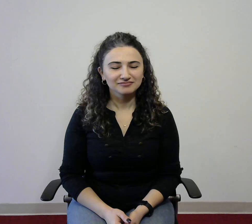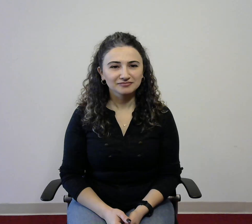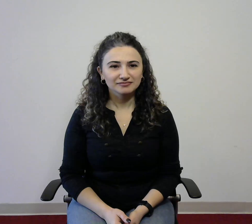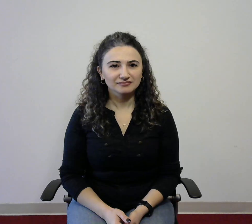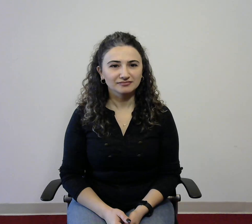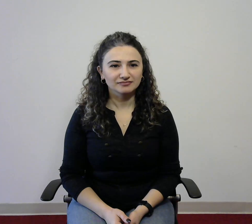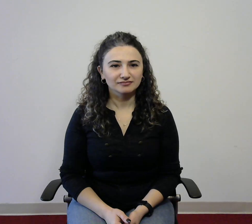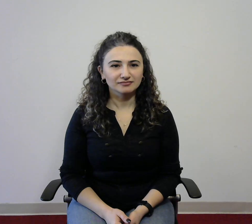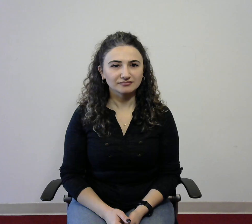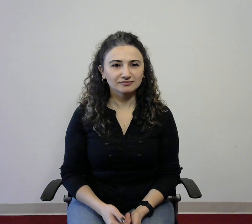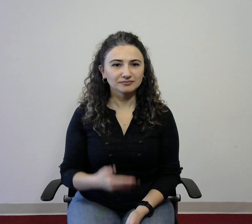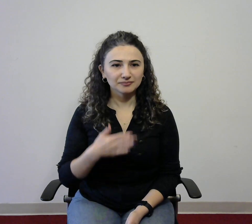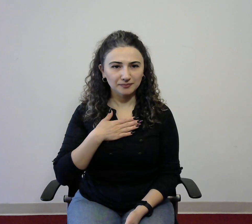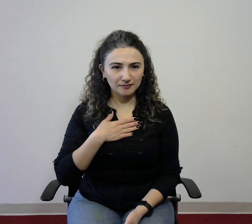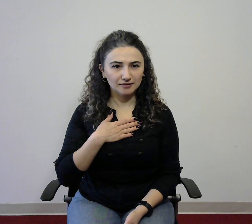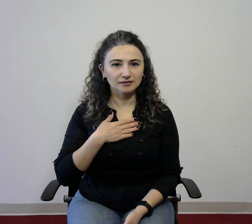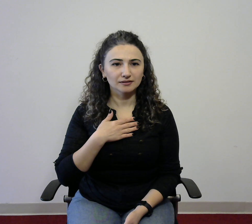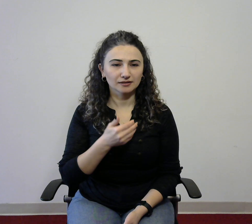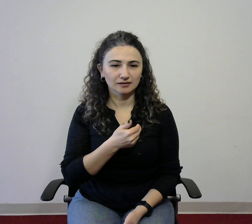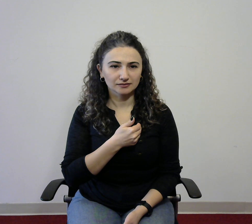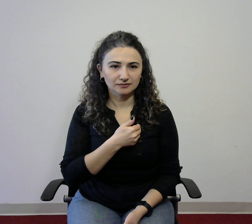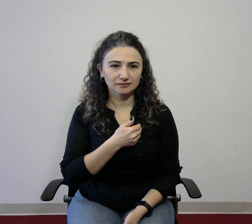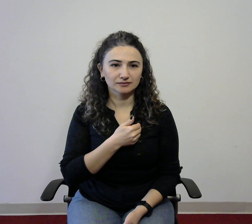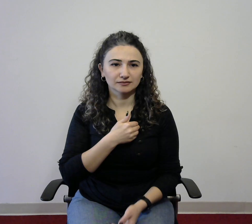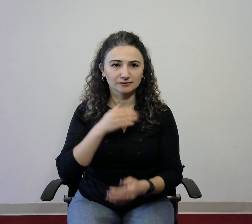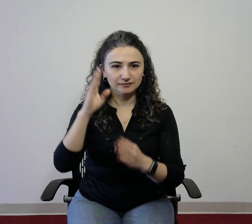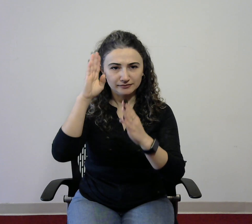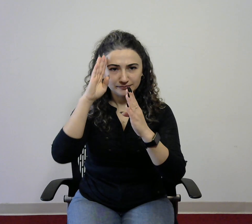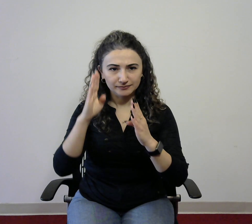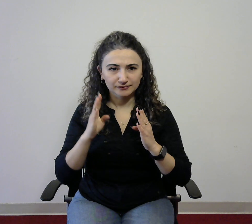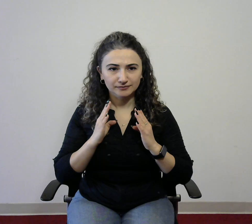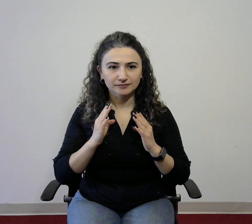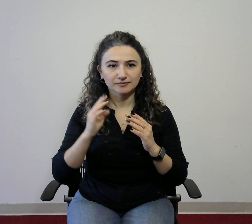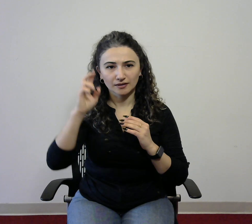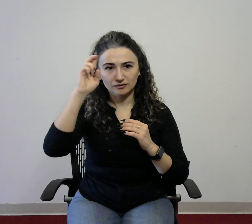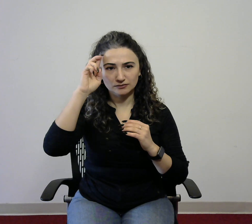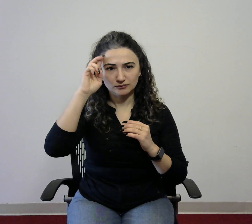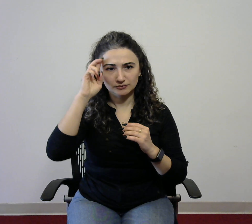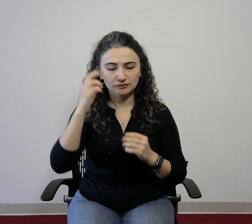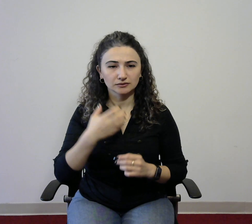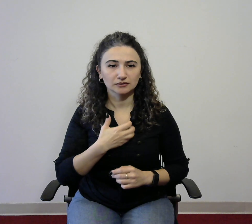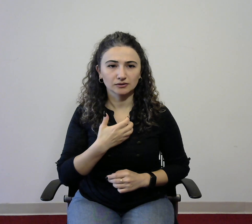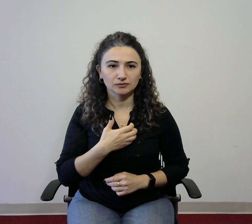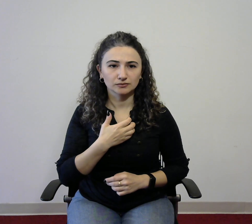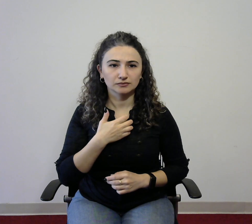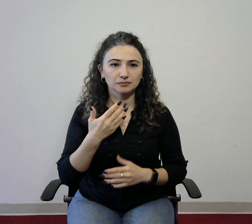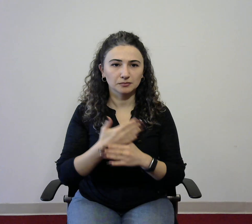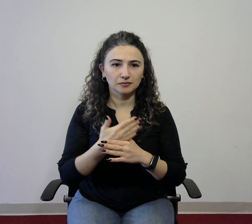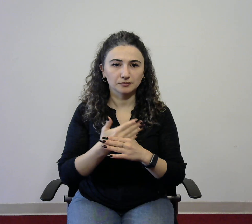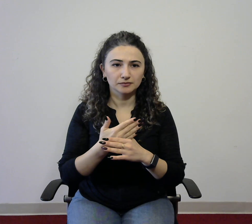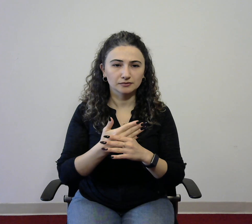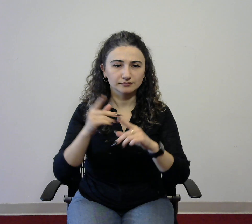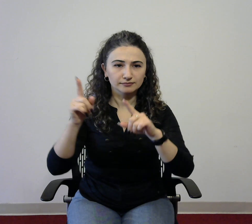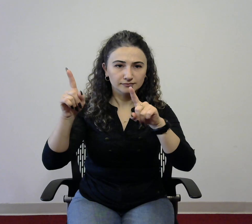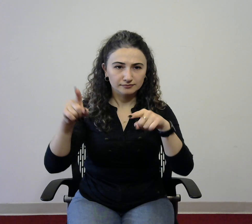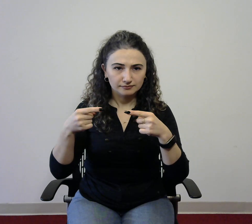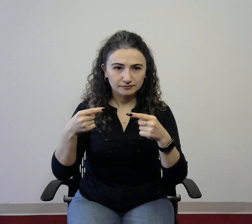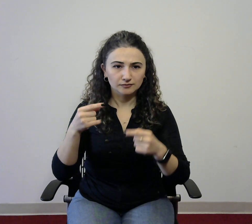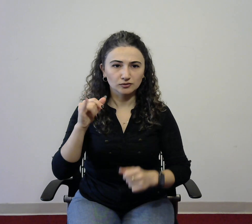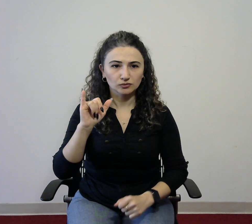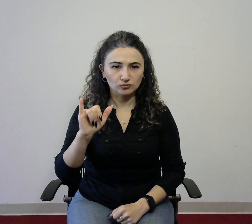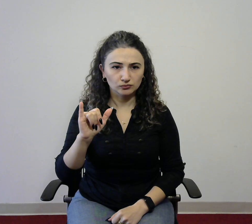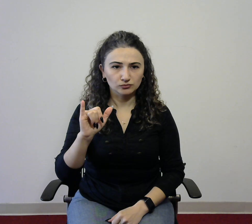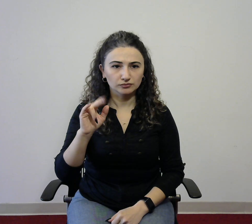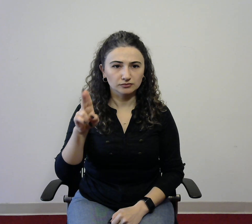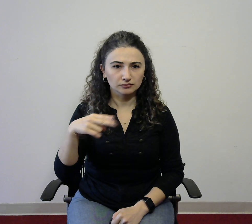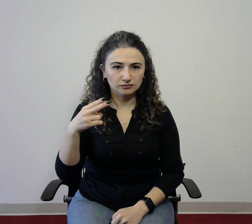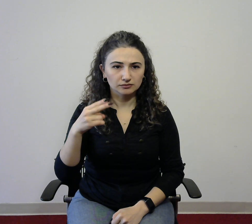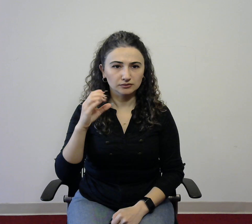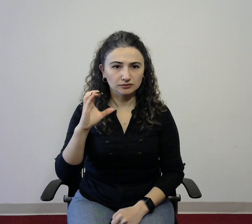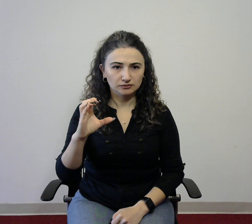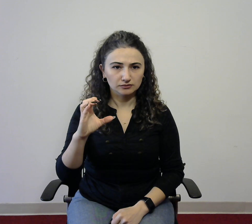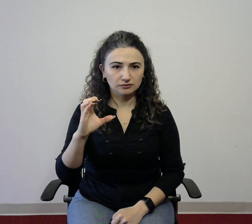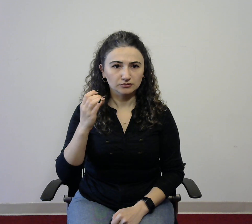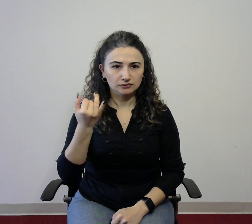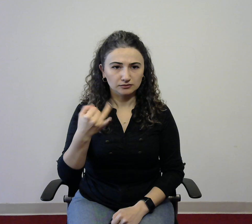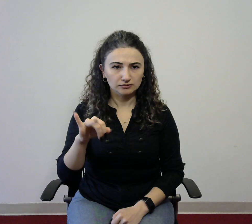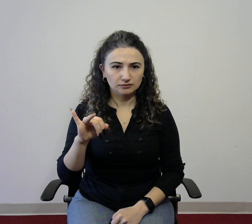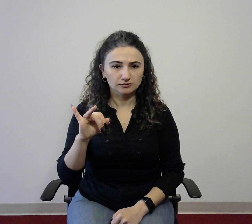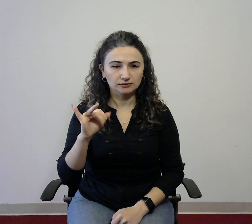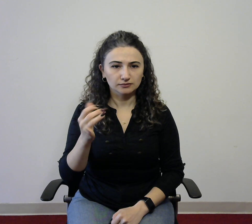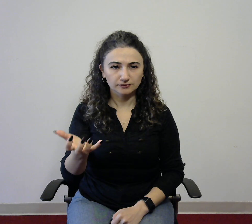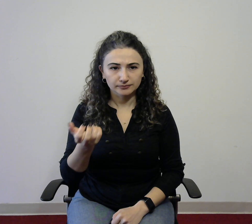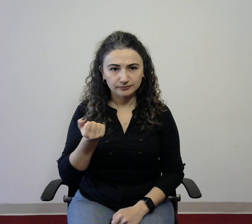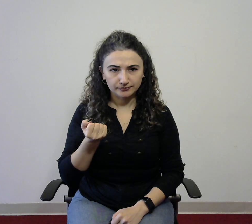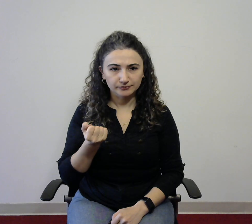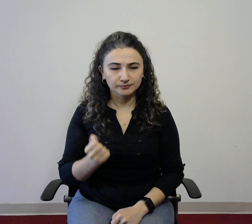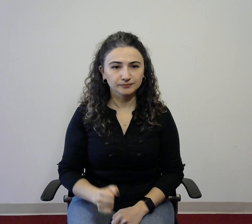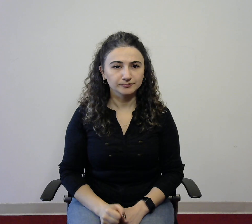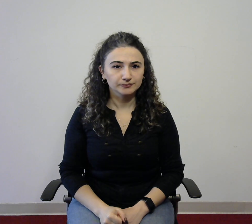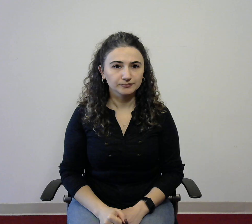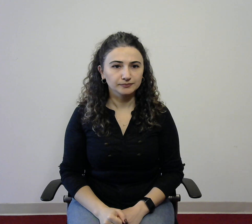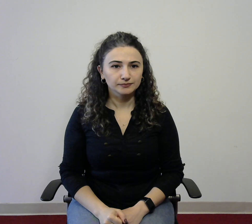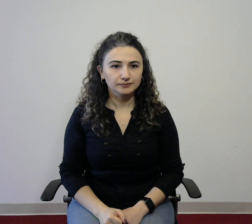Mən istəyirəm ki, ünvanlı dövlət sosial yardımı (ÜDSY) alım